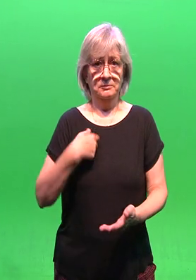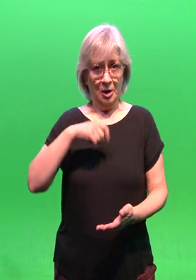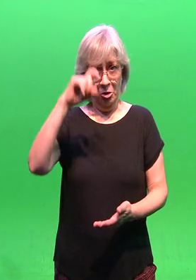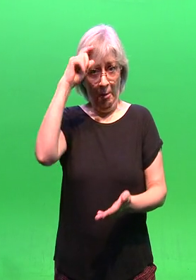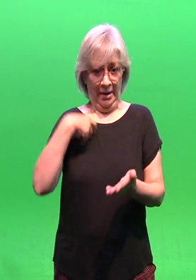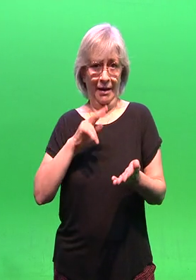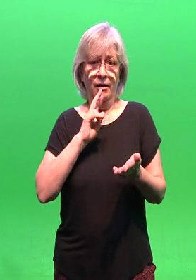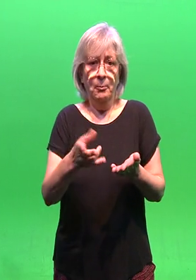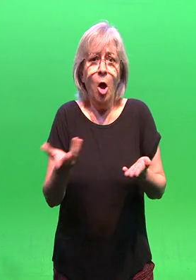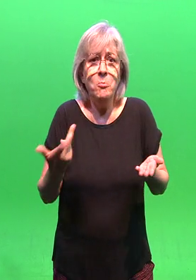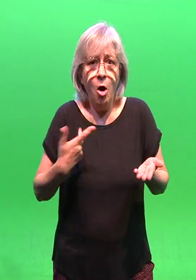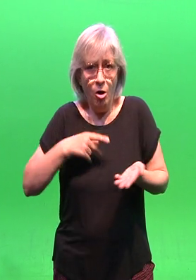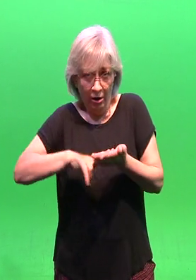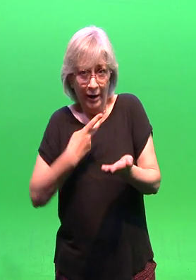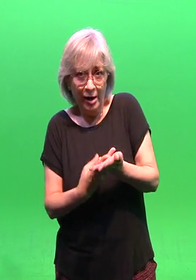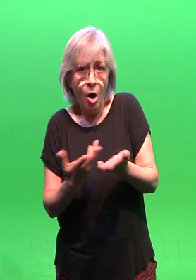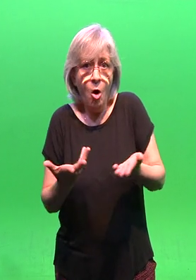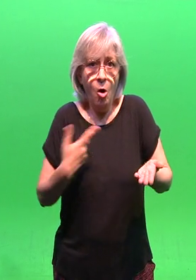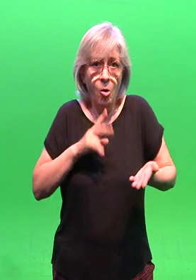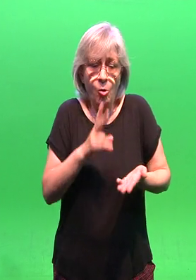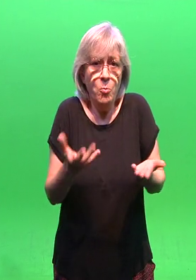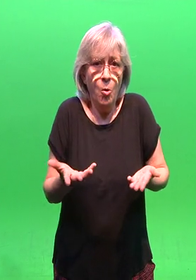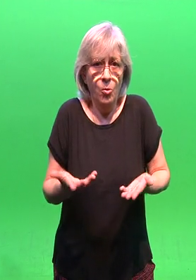Com et dic el meu nom? Hi ha intèrpret o com ho fem?